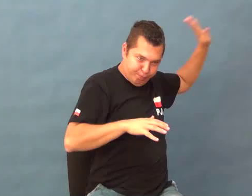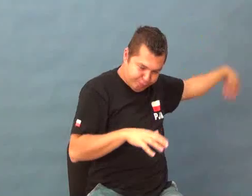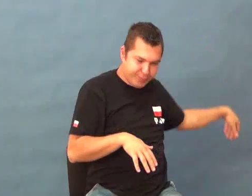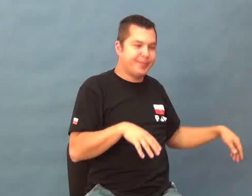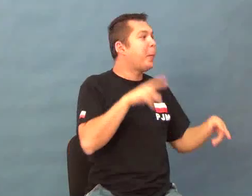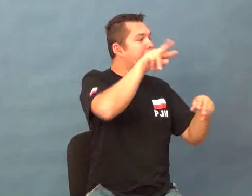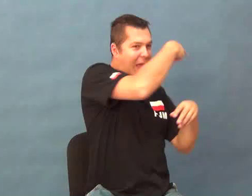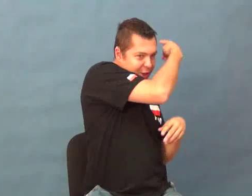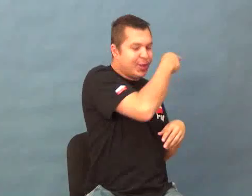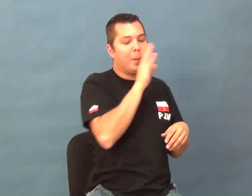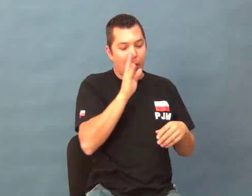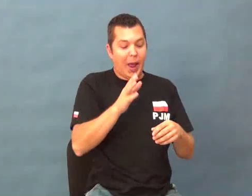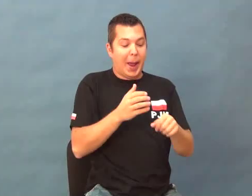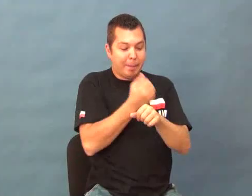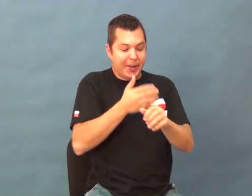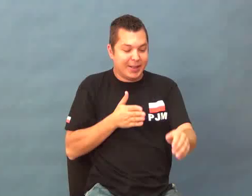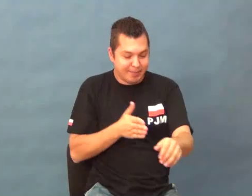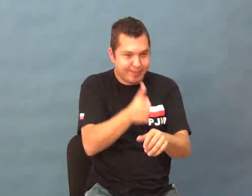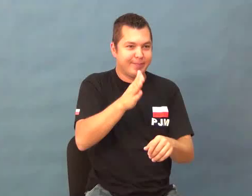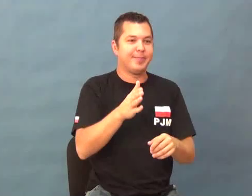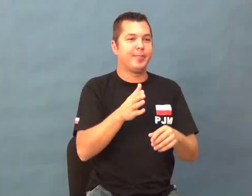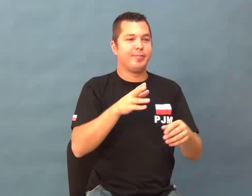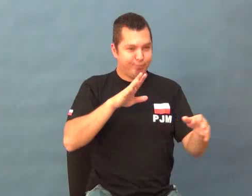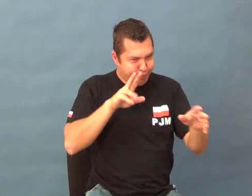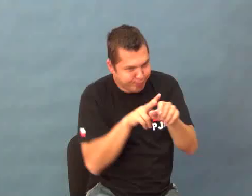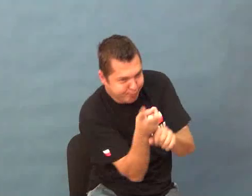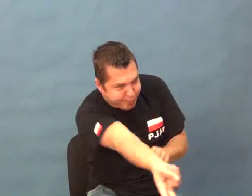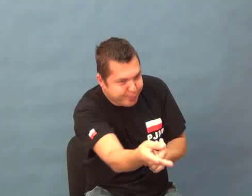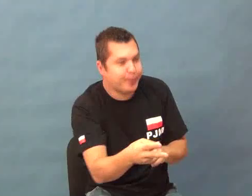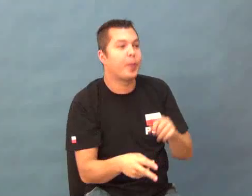Patrzył się do tyłu, niespodziewanie wjechał rowerem na kamień i się przewrócił.